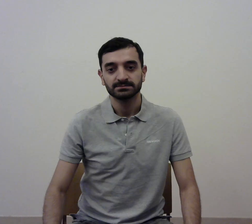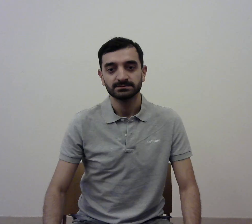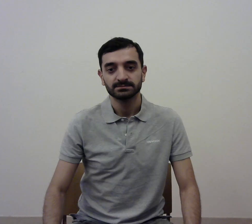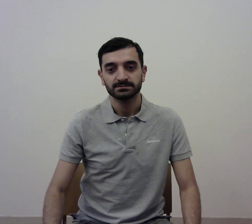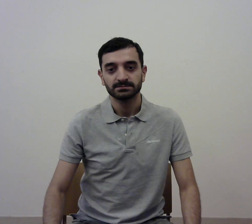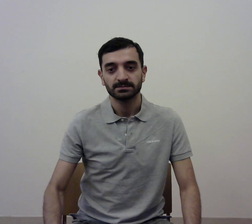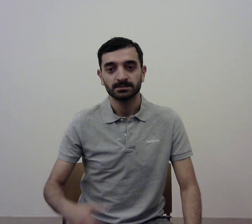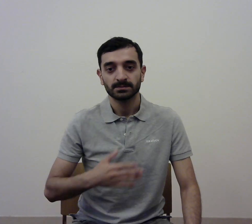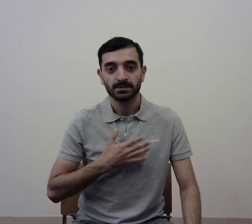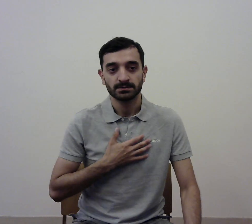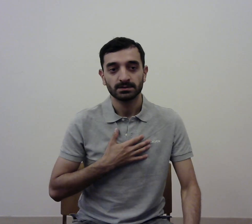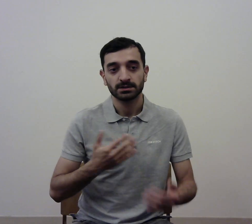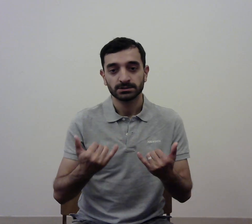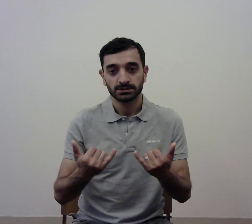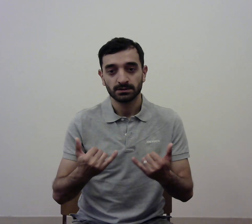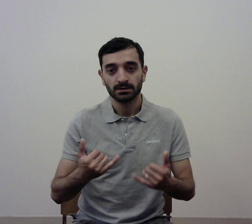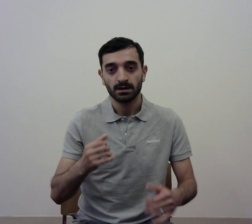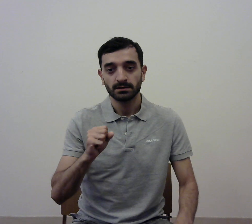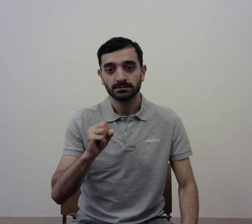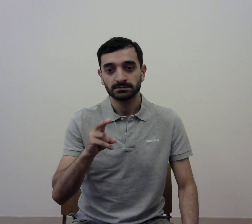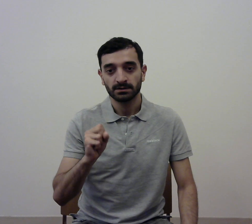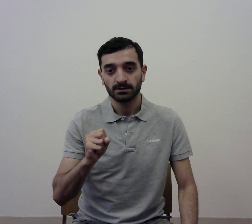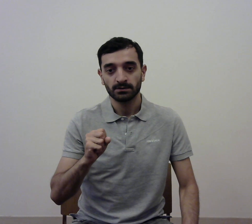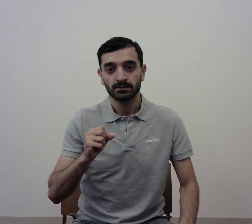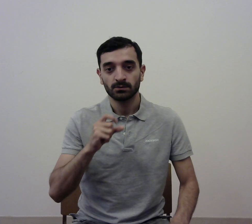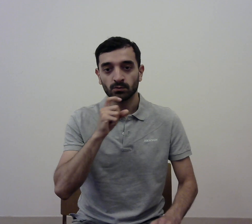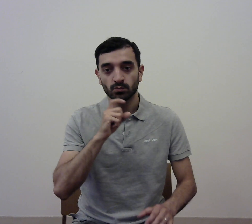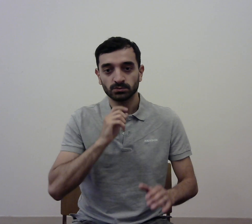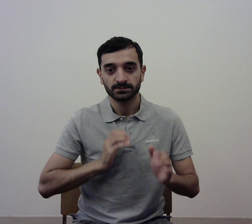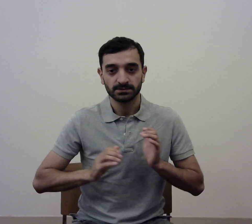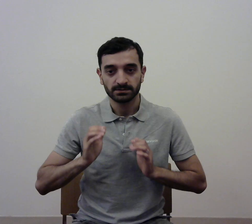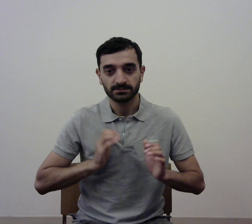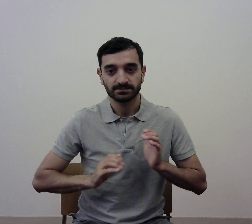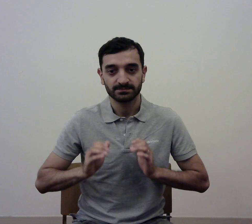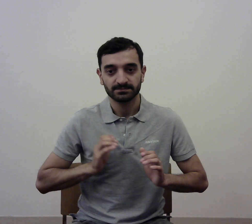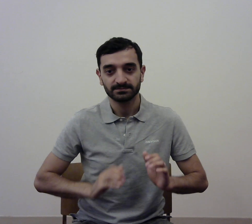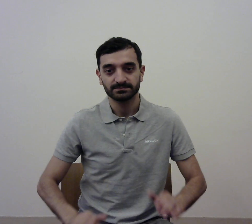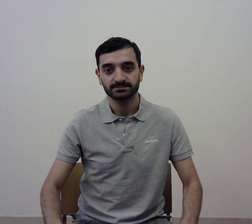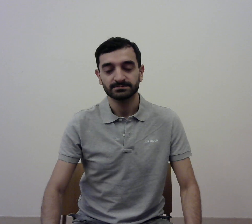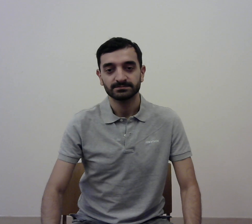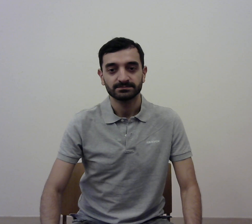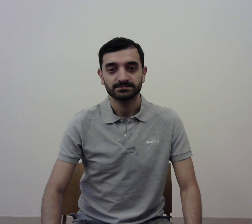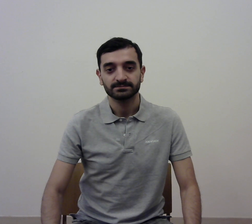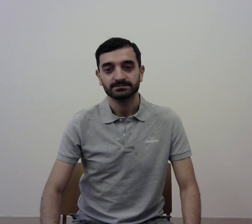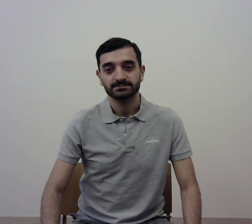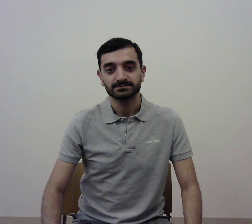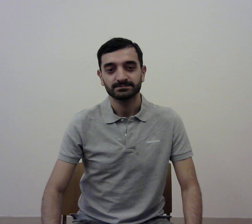Mən indi ADA universitetindəyəm